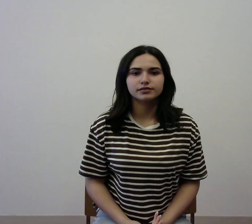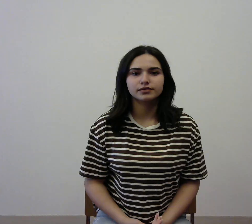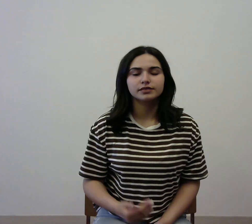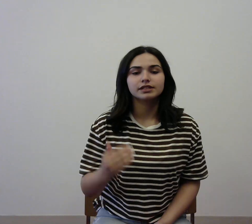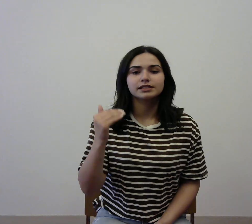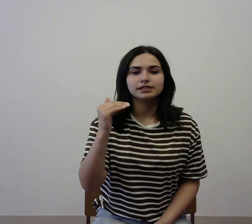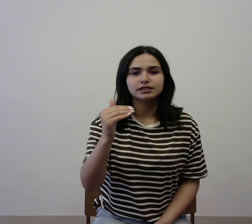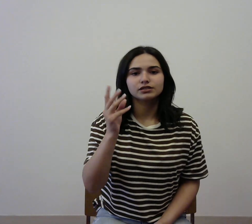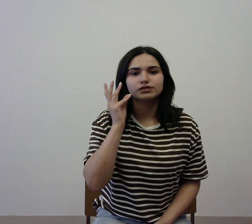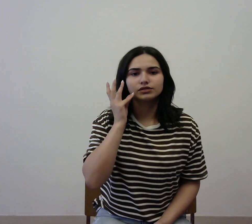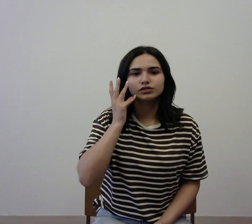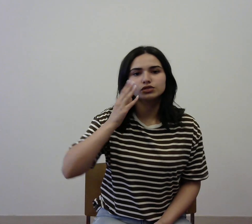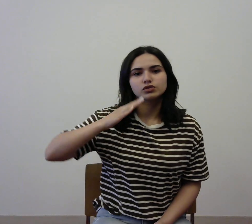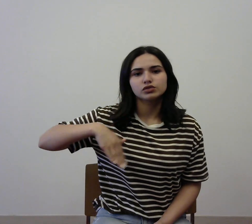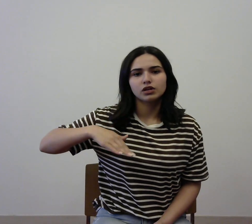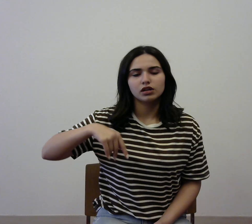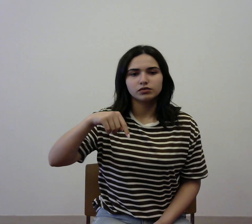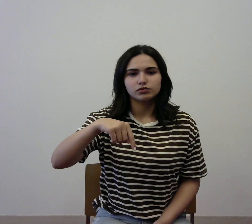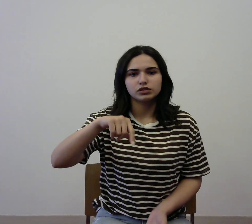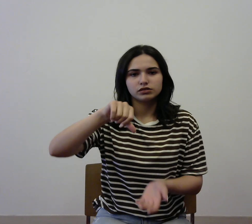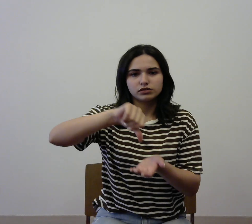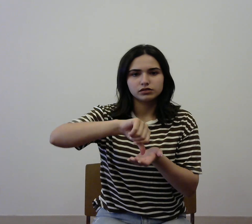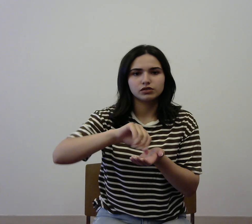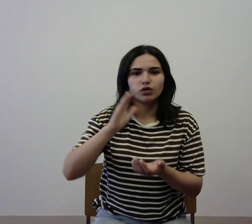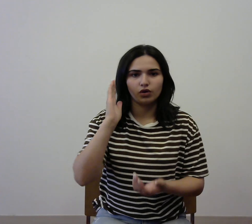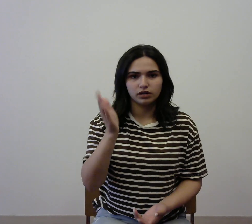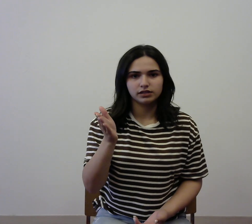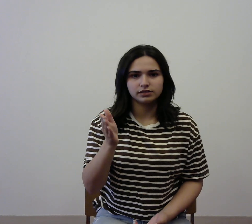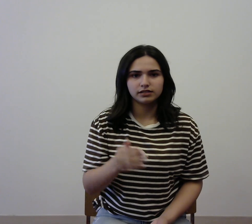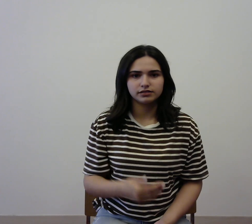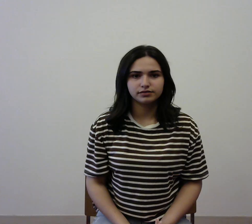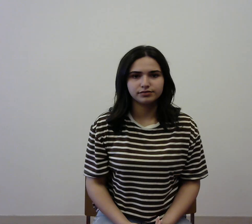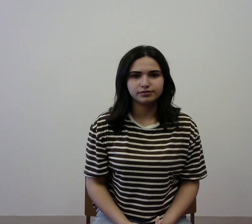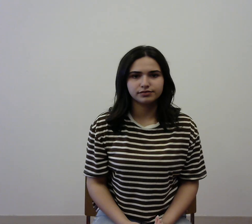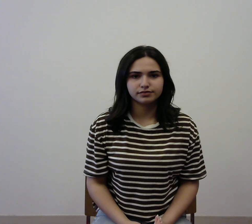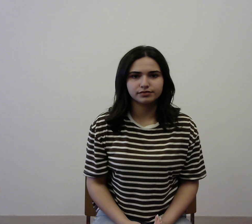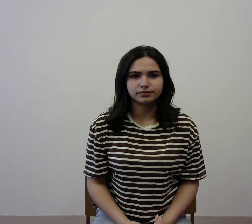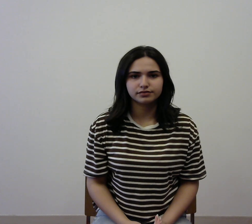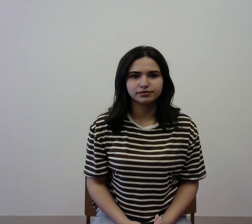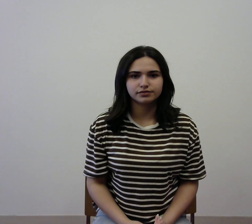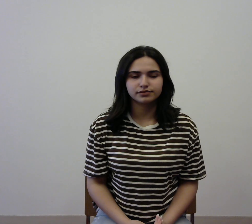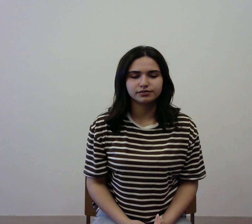Siz günortadan sonra burda olacaqsınızmı?